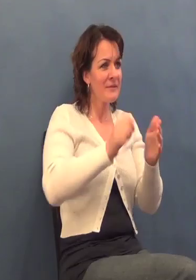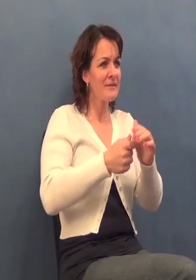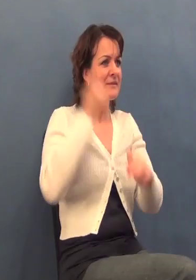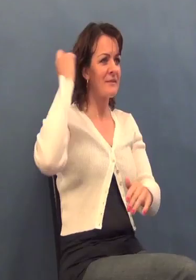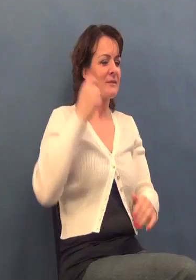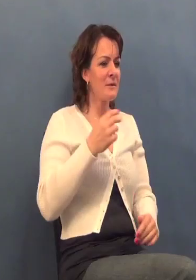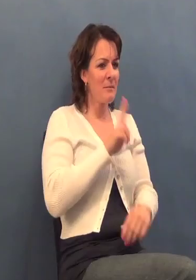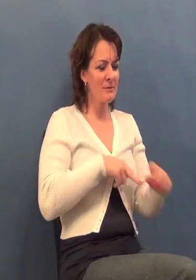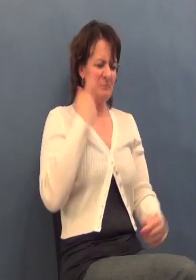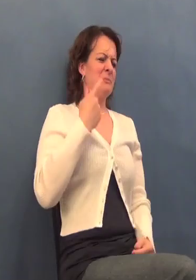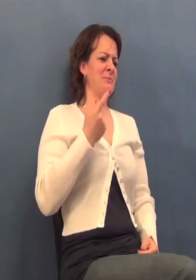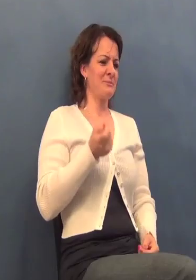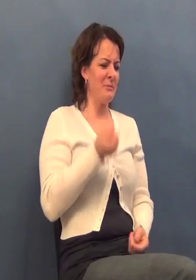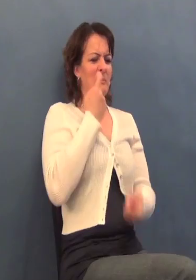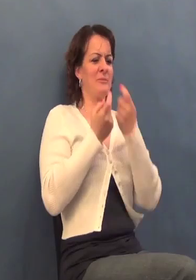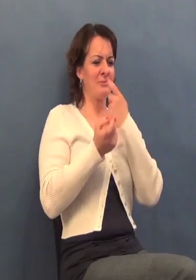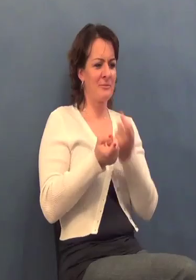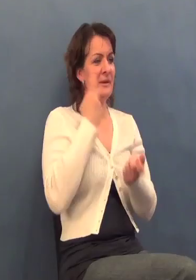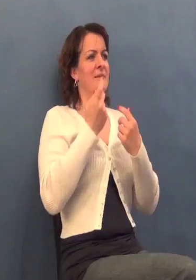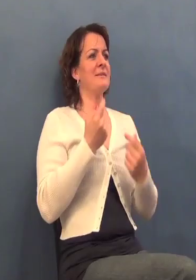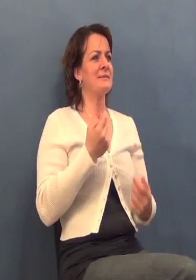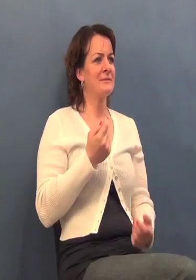I tym kitem trafia policjanta w twarz.